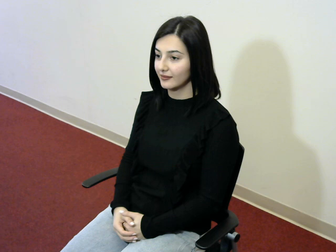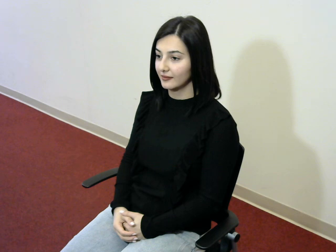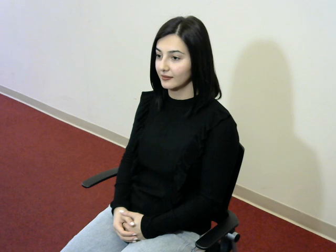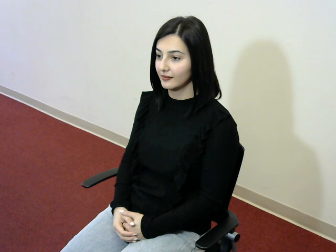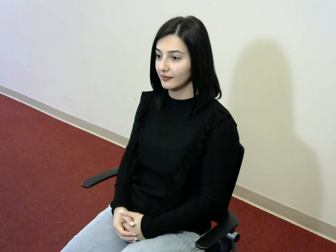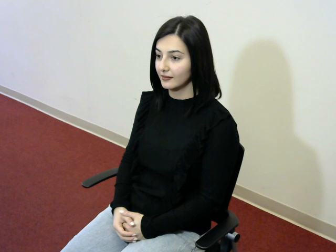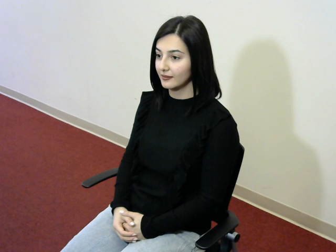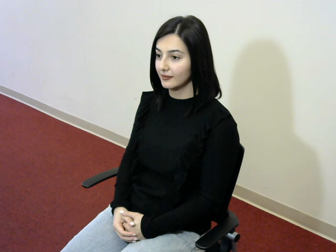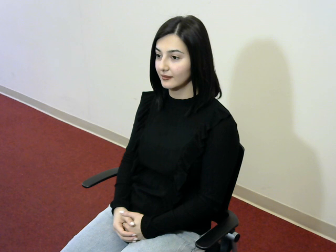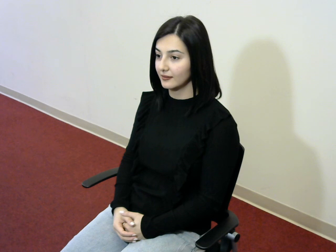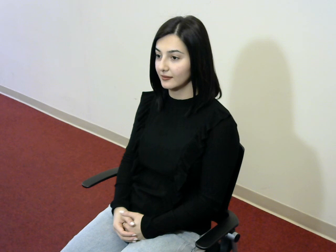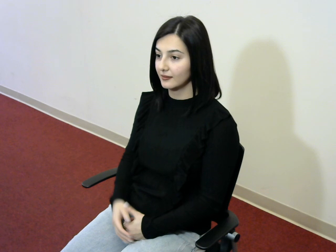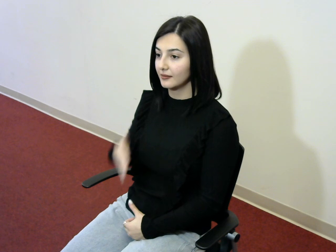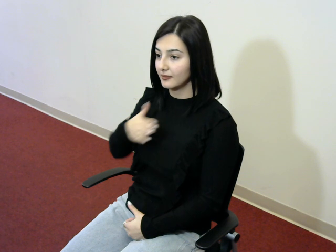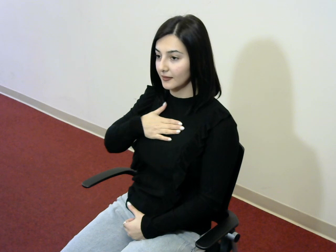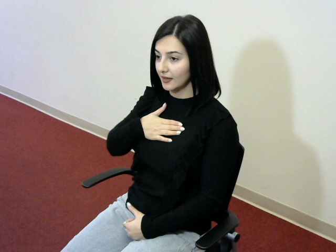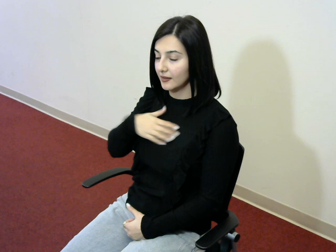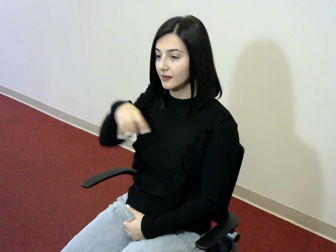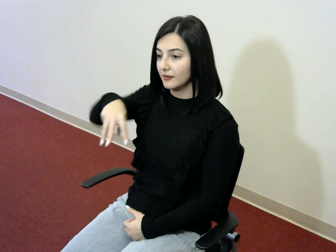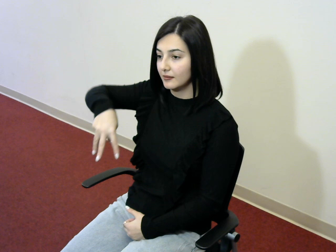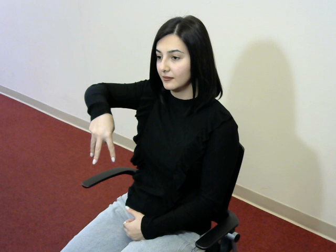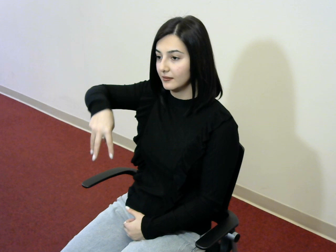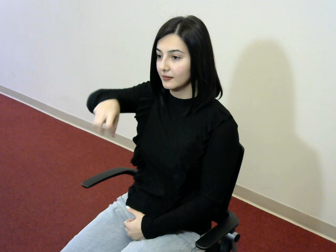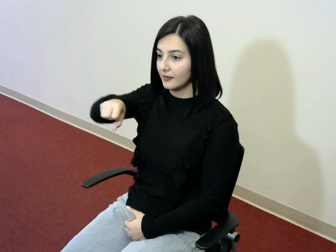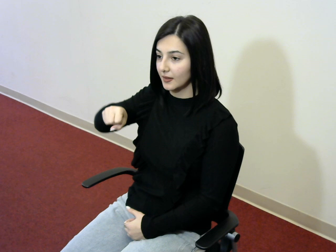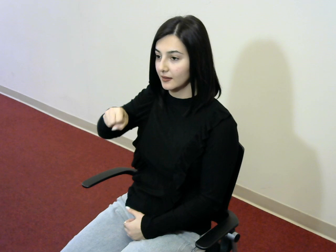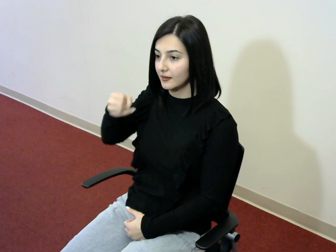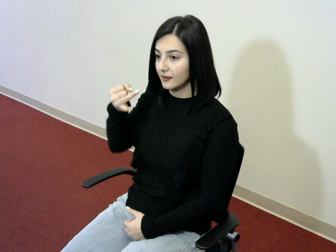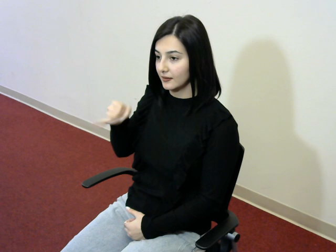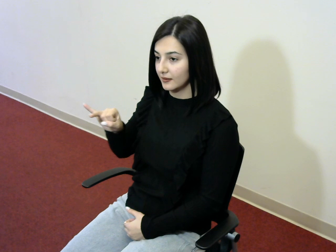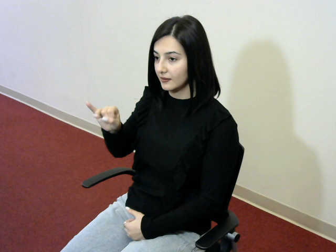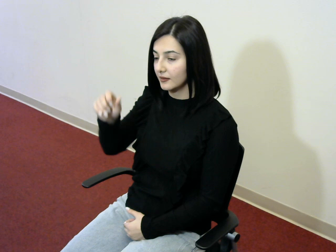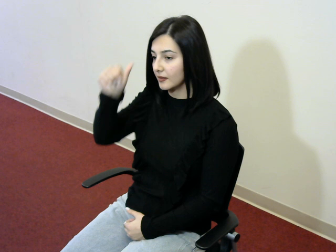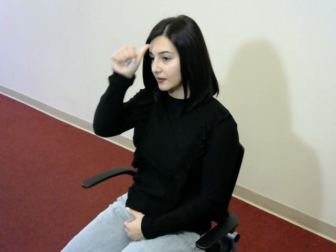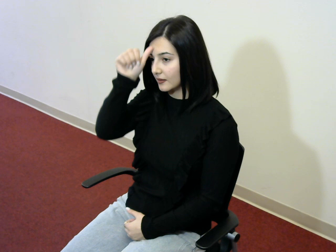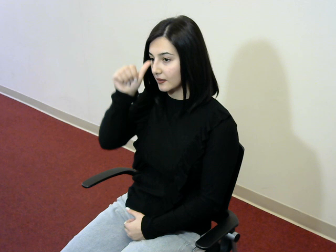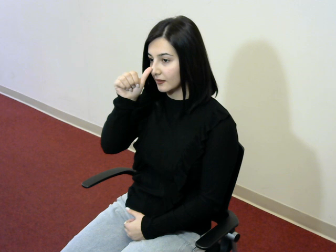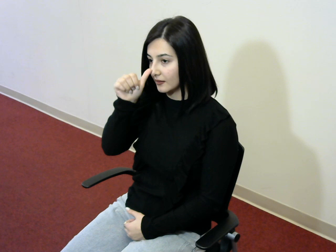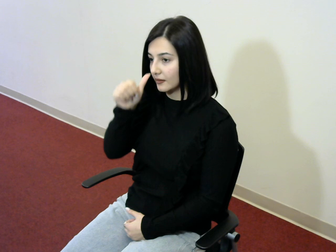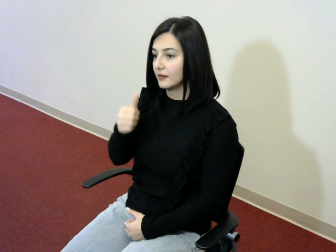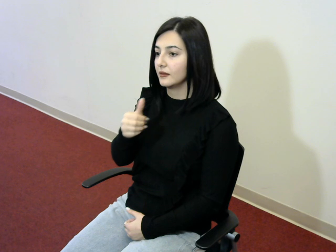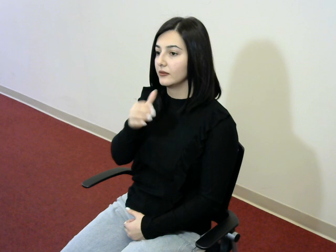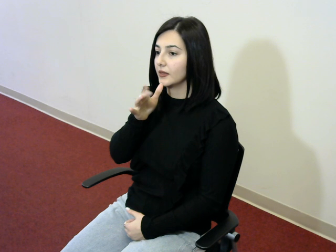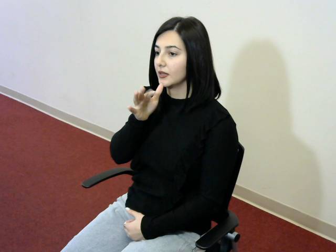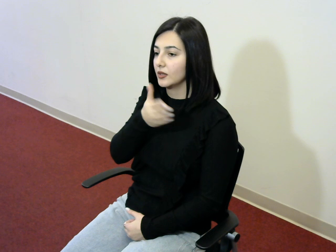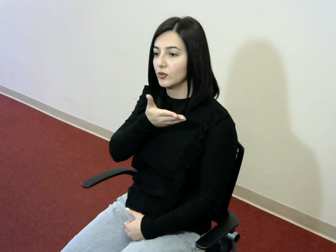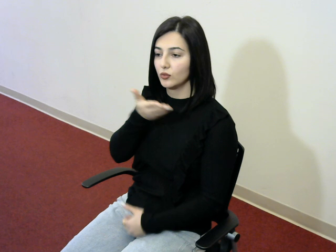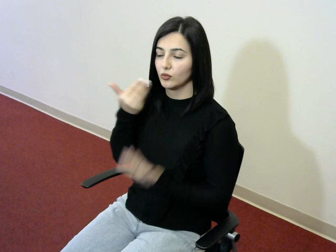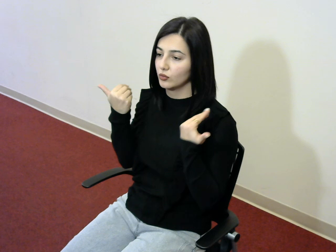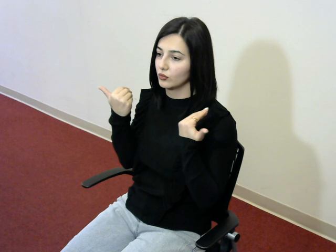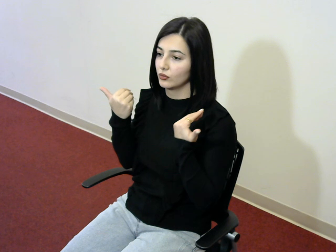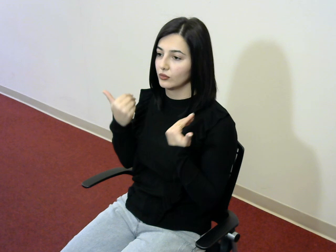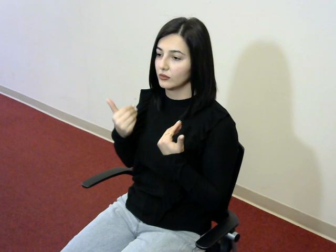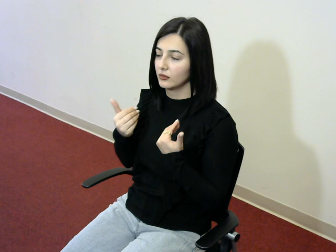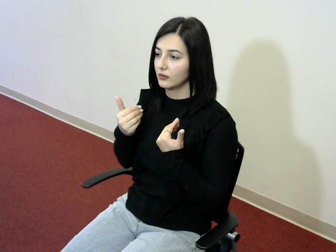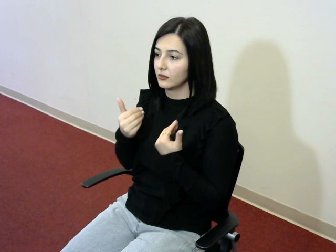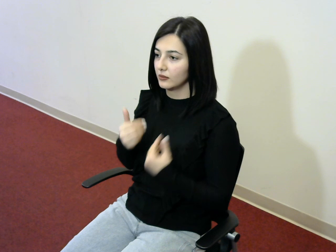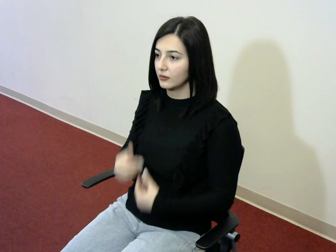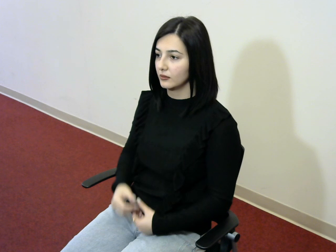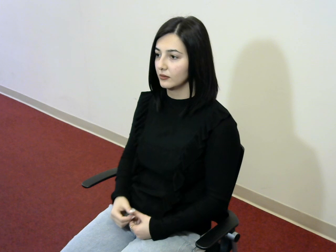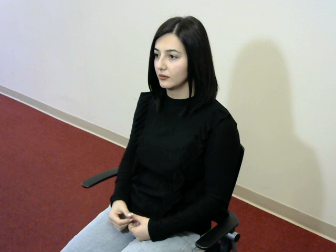Mənim may ayında vaxtım yoxdur